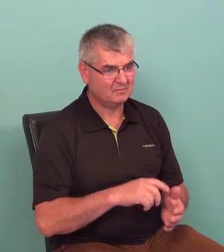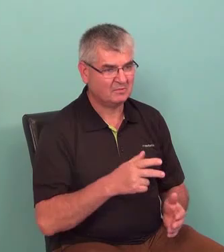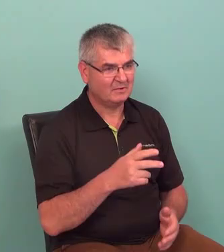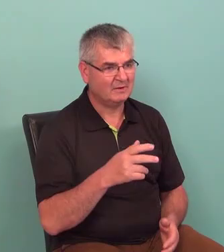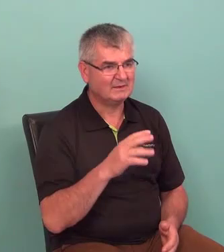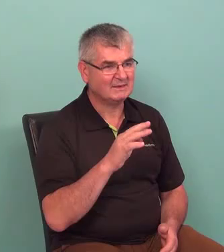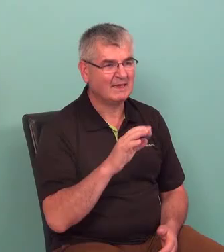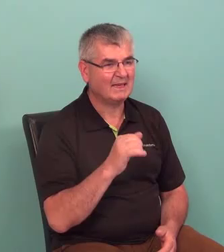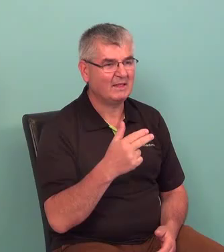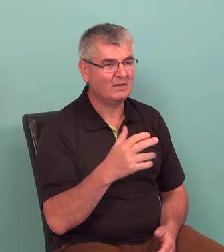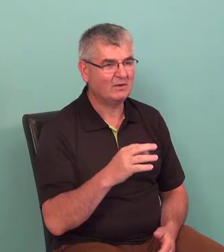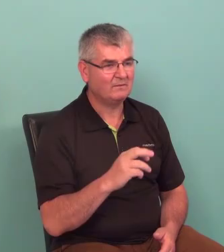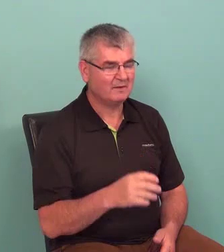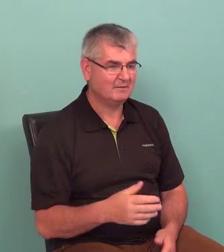dawno.